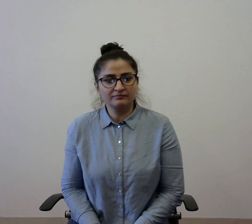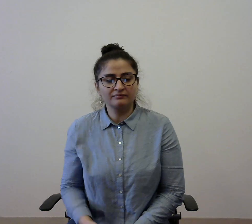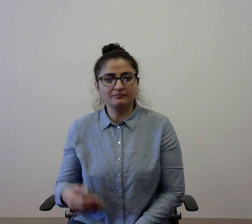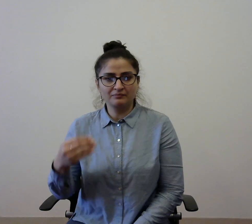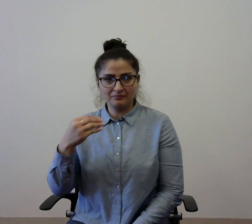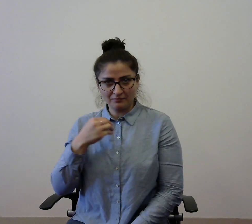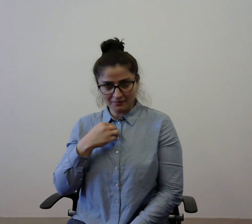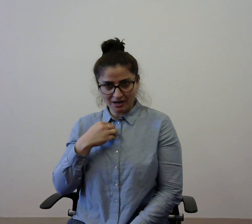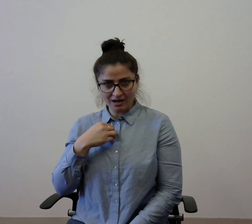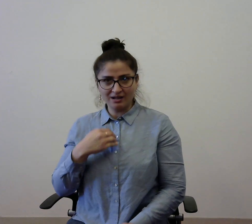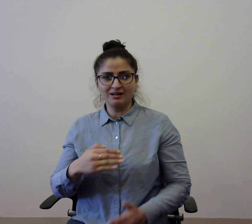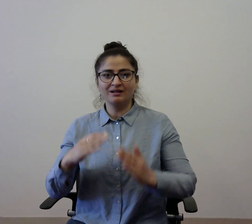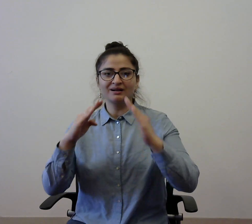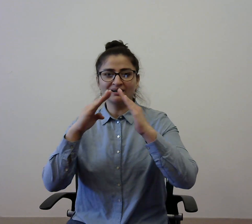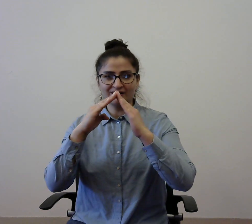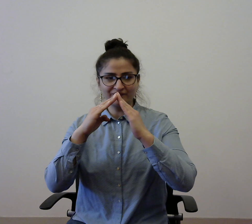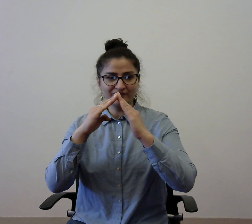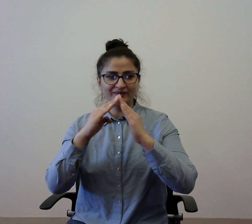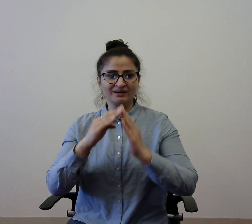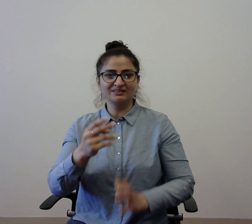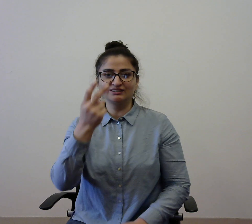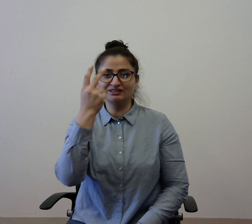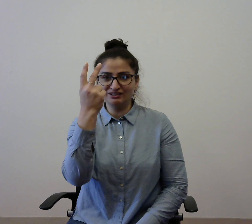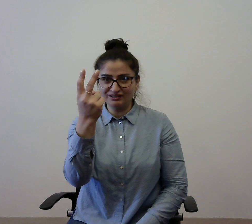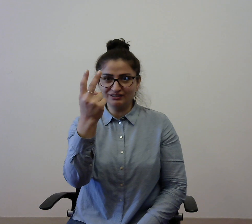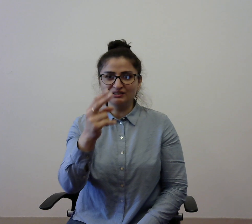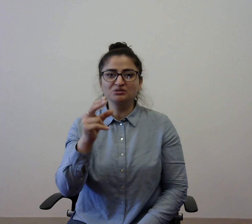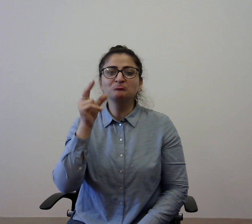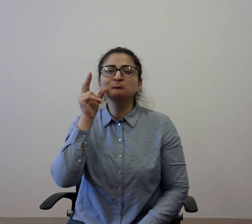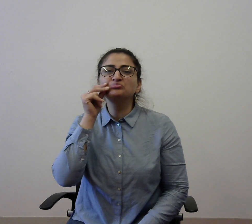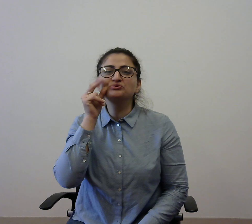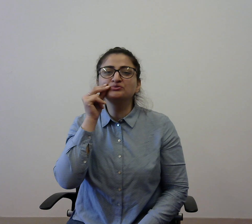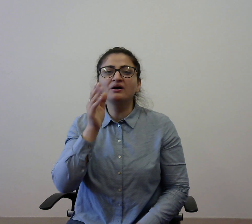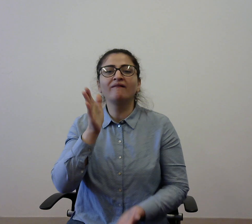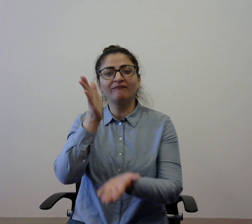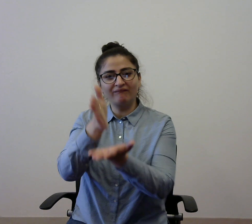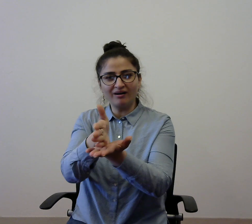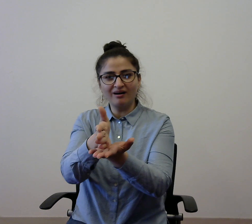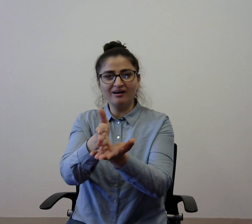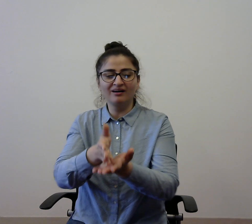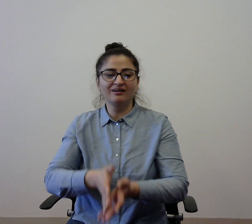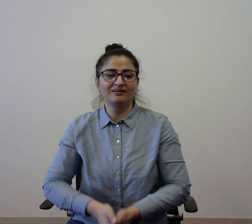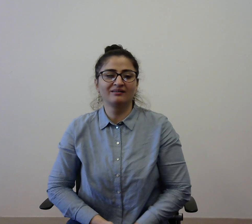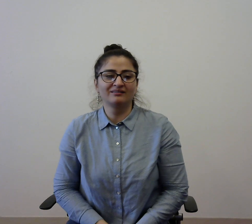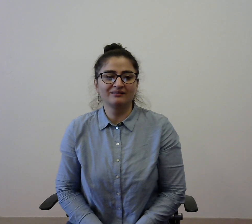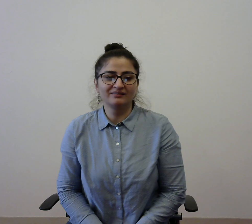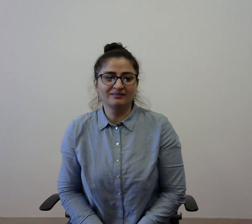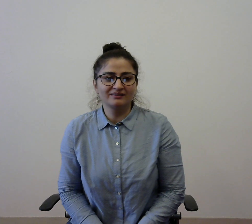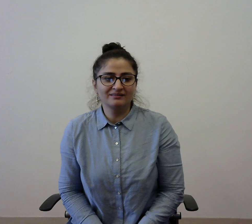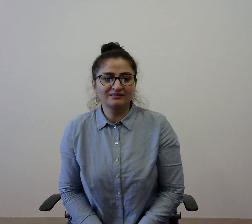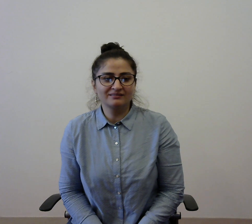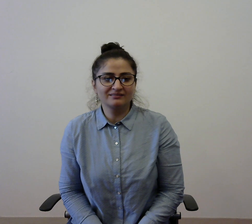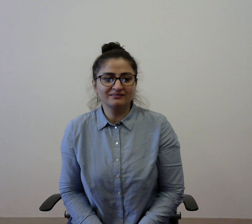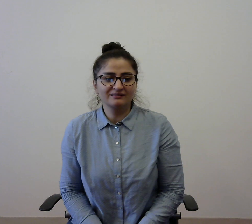Mənim evdə 2 pişiyim var